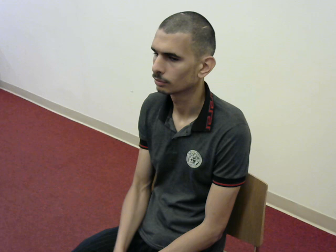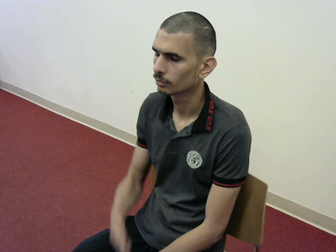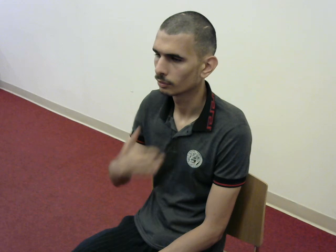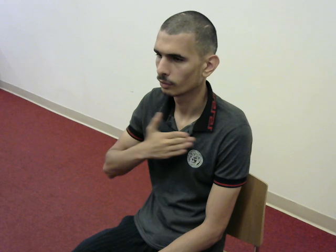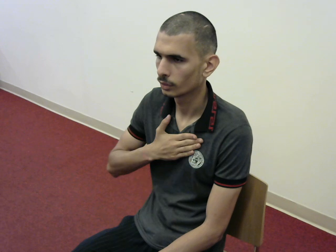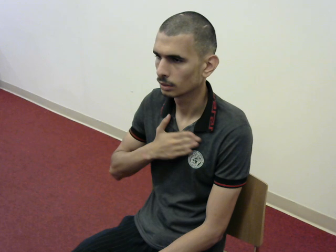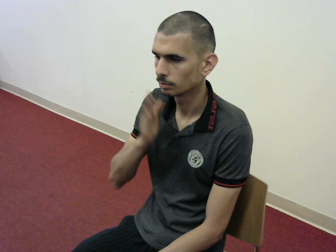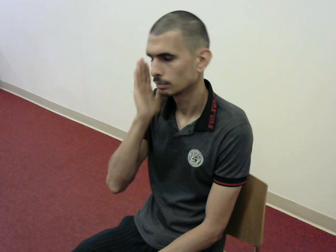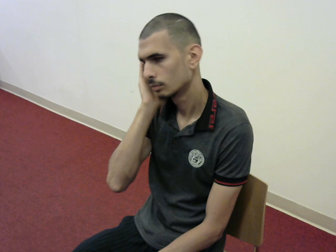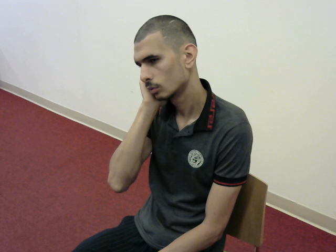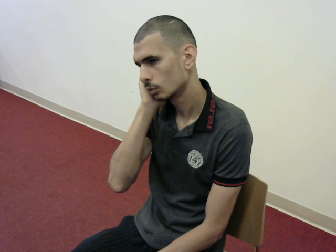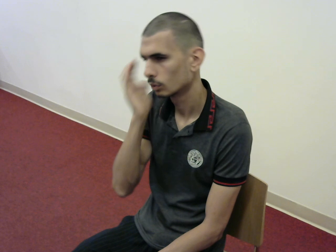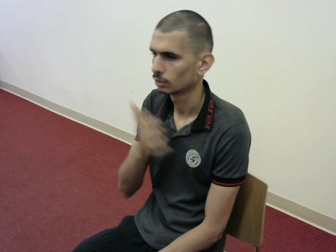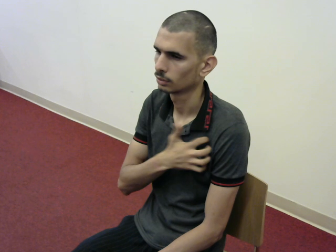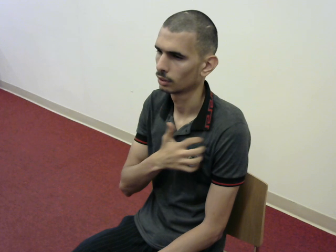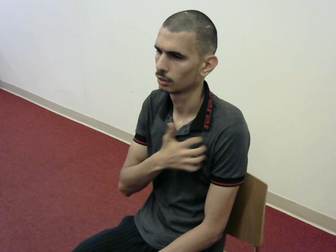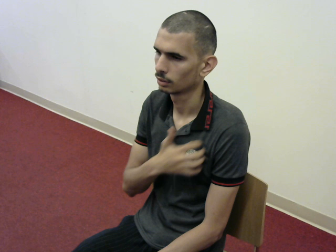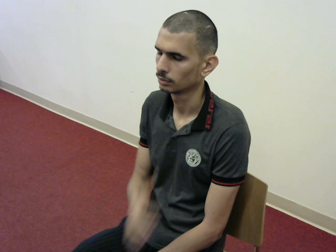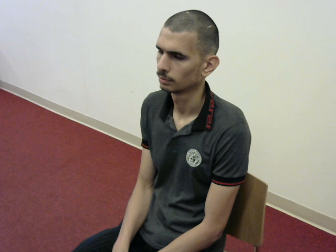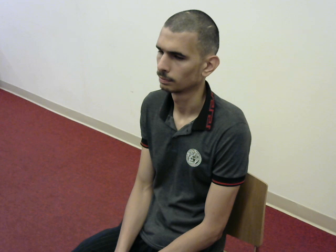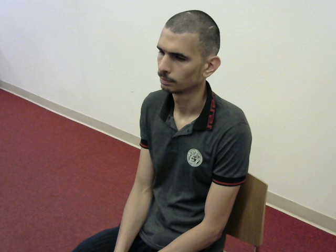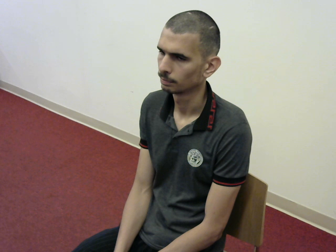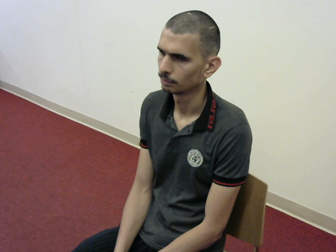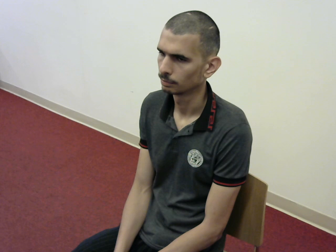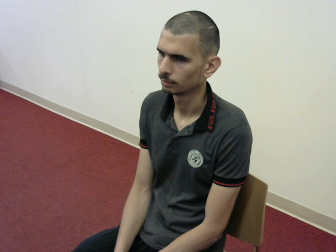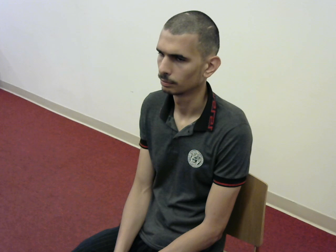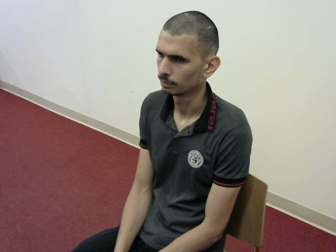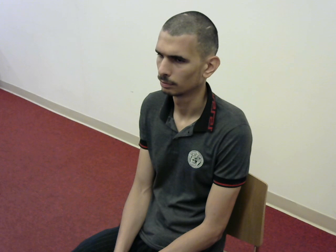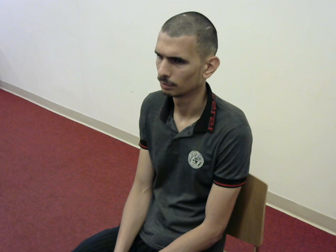Mən yatmaq istəyirəm